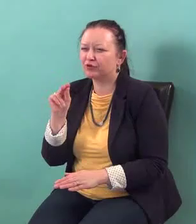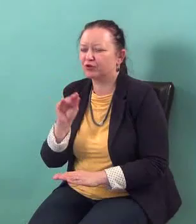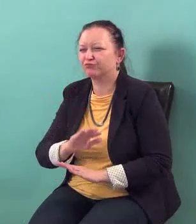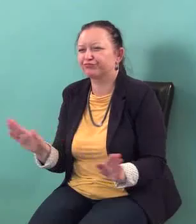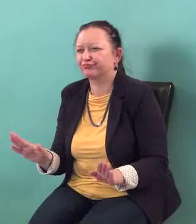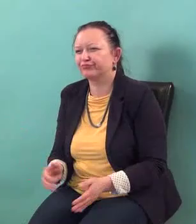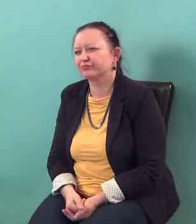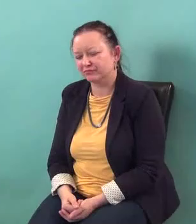Poniedziałek odpada.